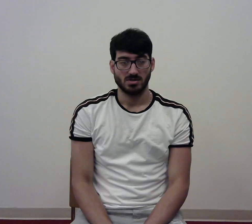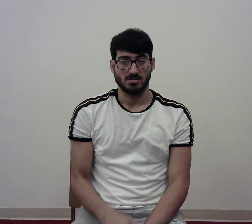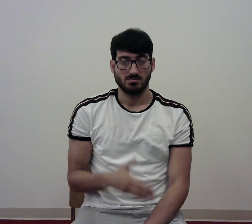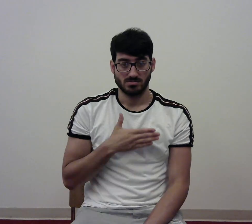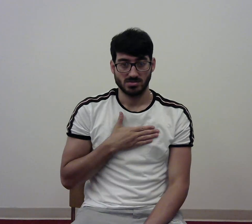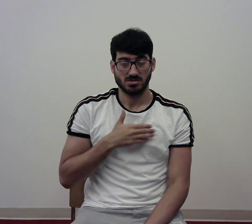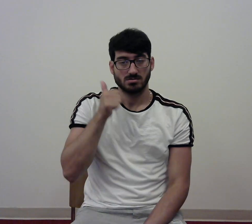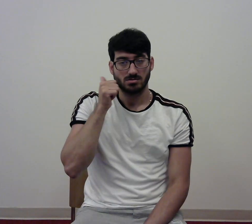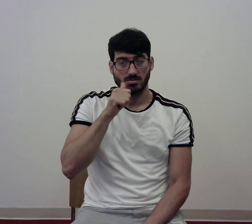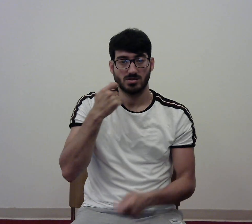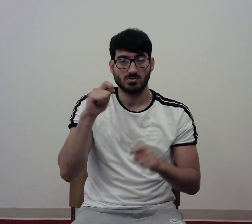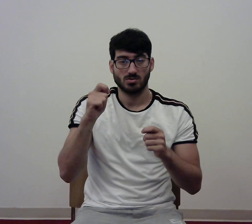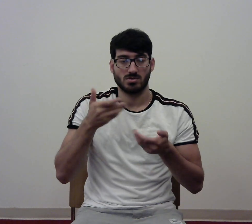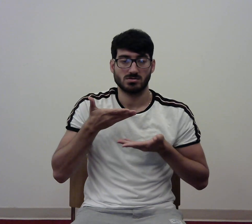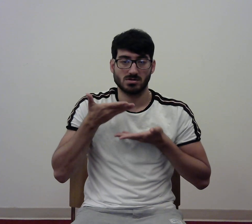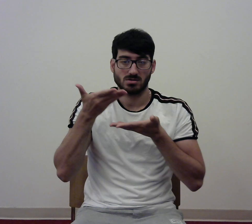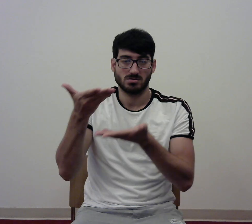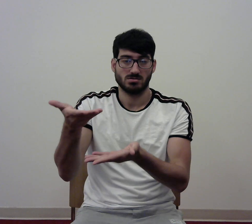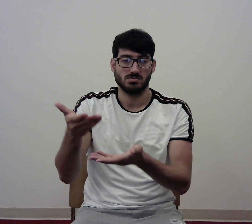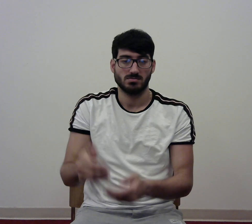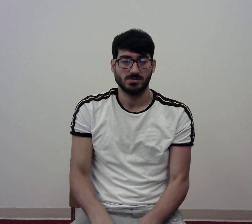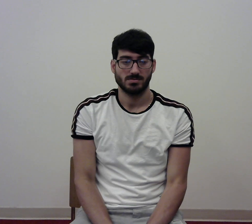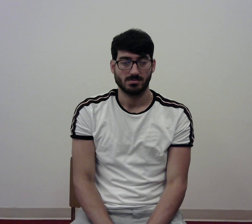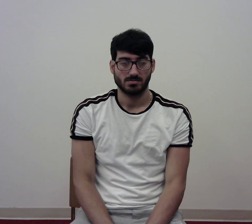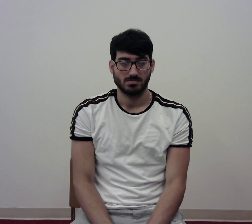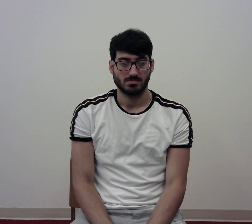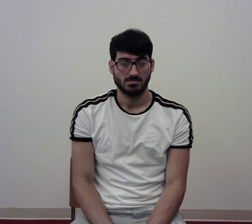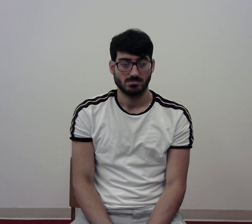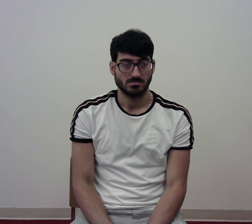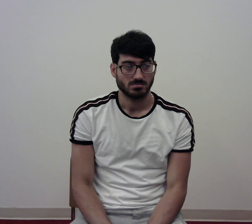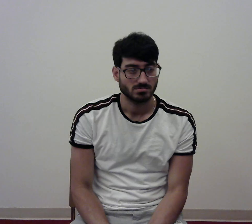Bizi sabah toya çağırıblar